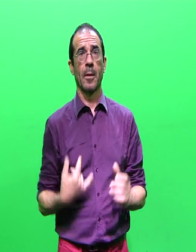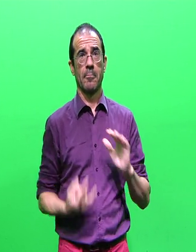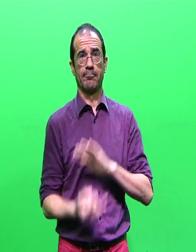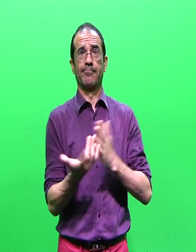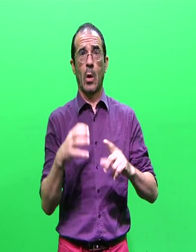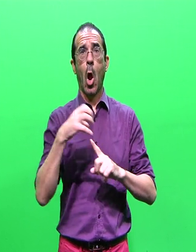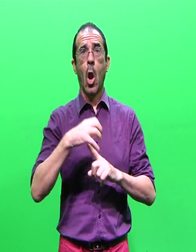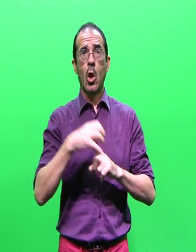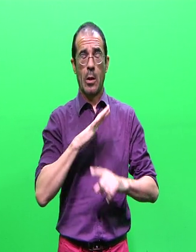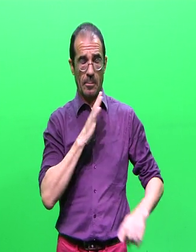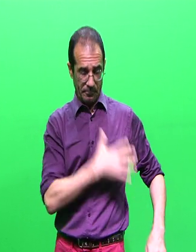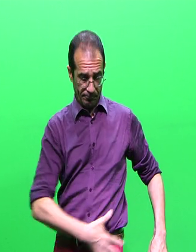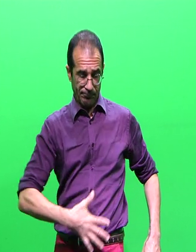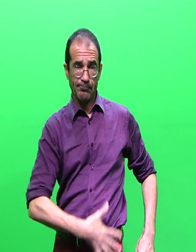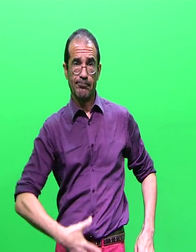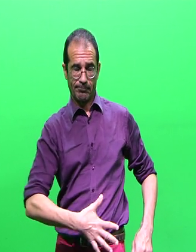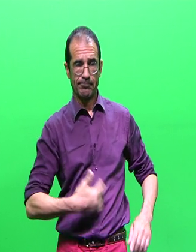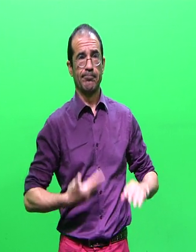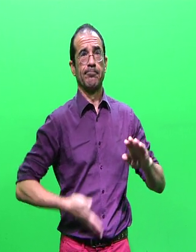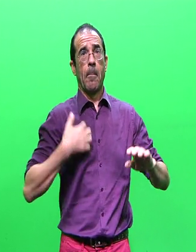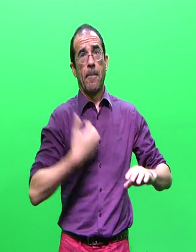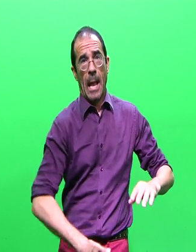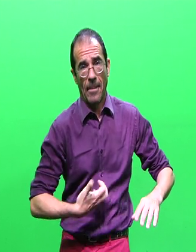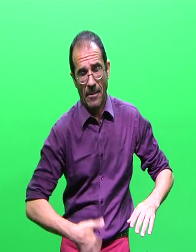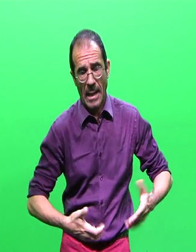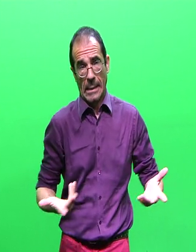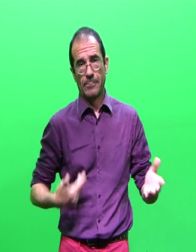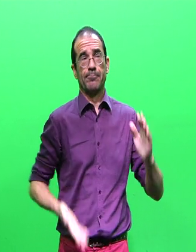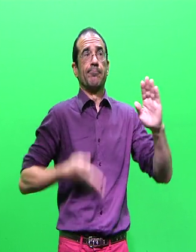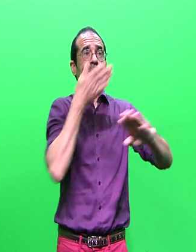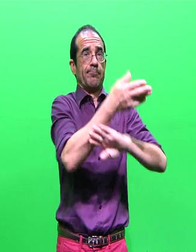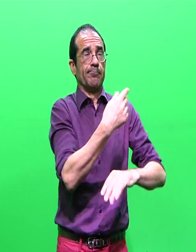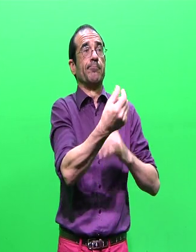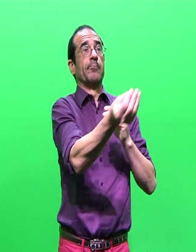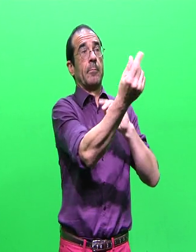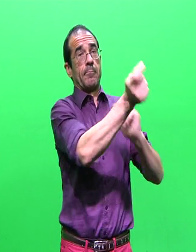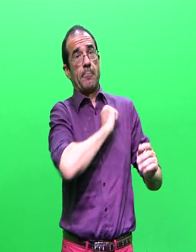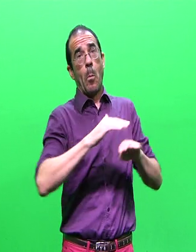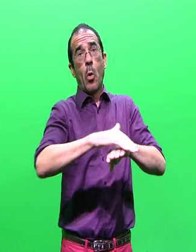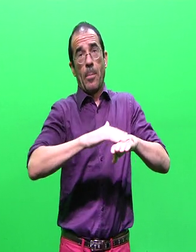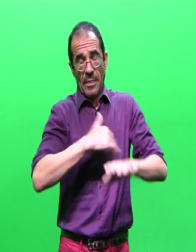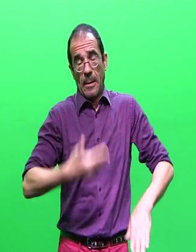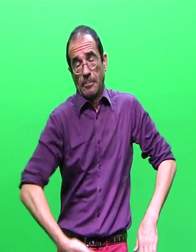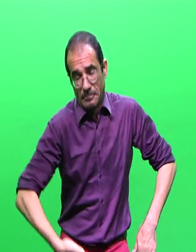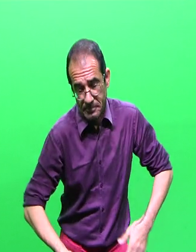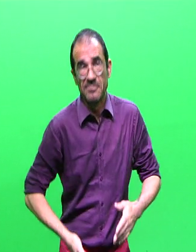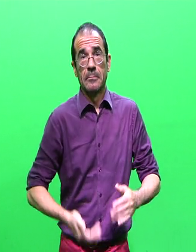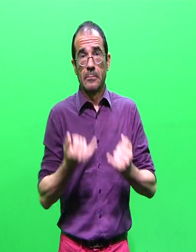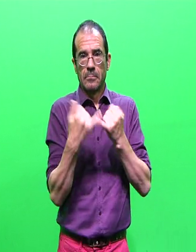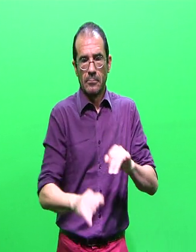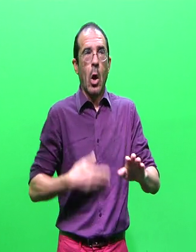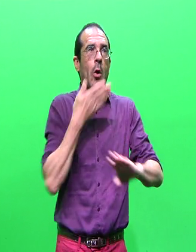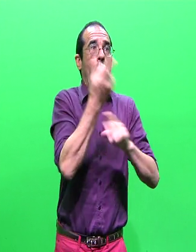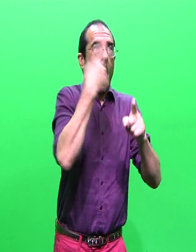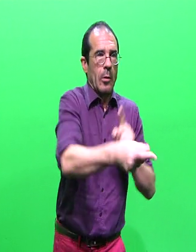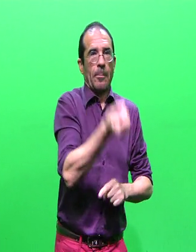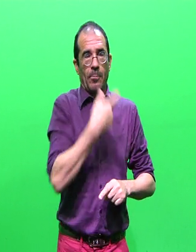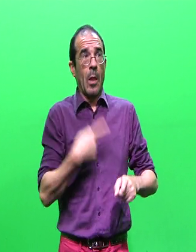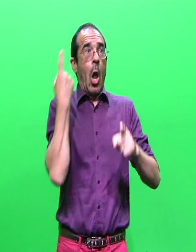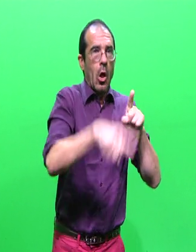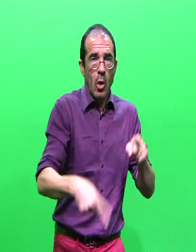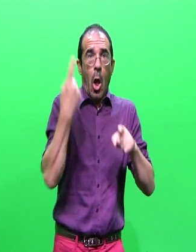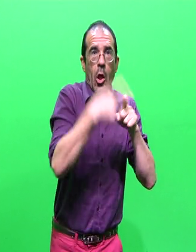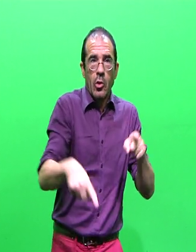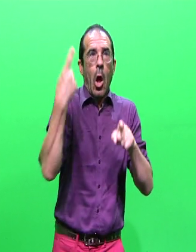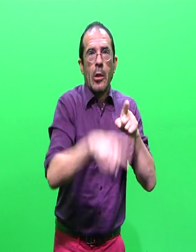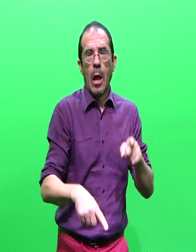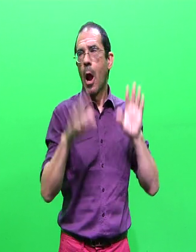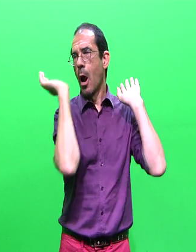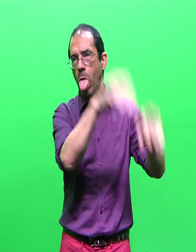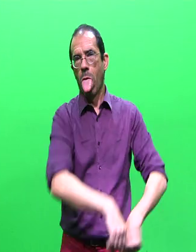M'han sortit fongs a la zona genital. Em pica. M'han donat una pomada, però no feia res, m'han donat una pastilla, que tampoc m'ha fet res, he anat provant diferents coses i han sigut inútils, estic cansat.